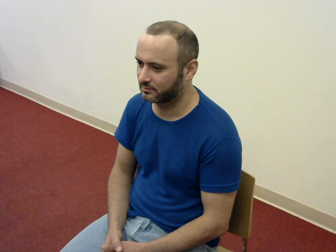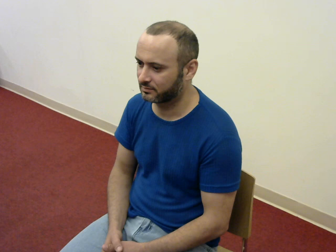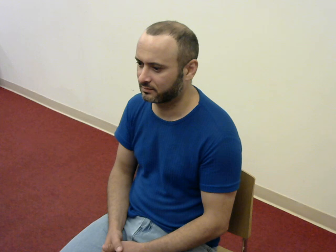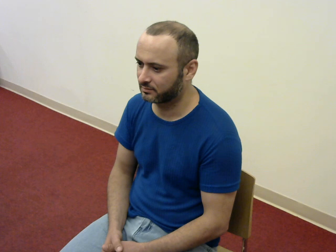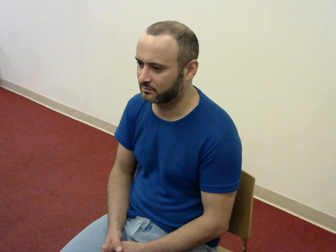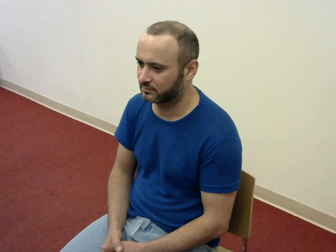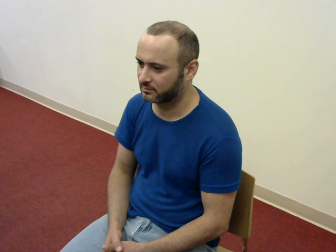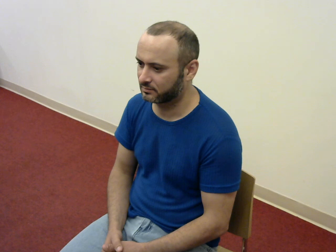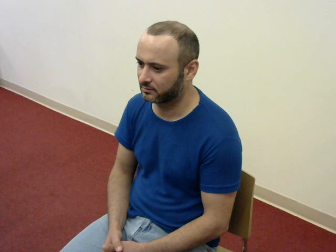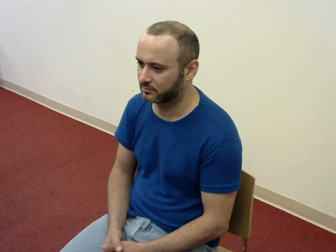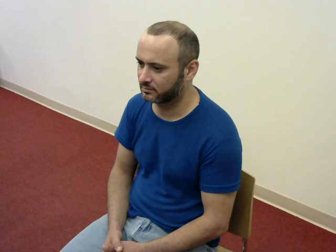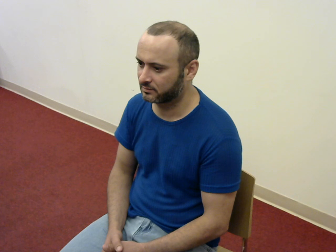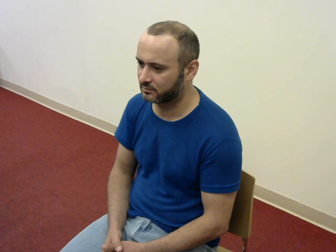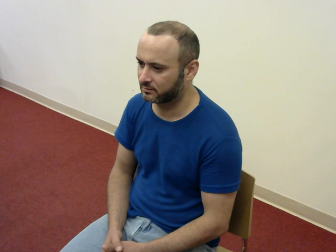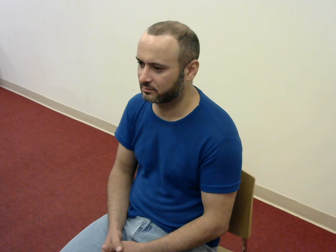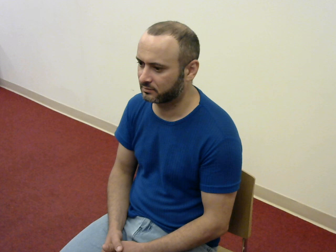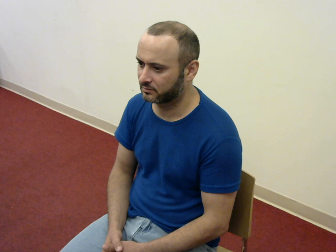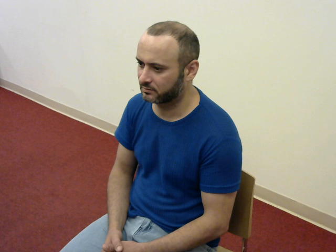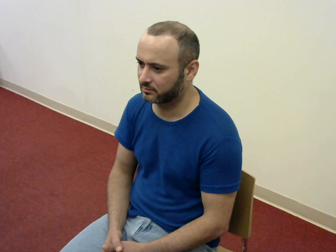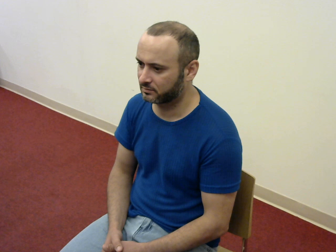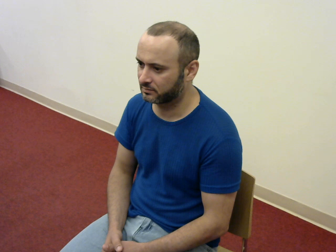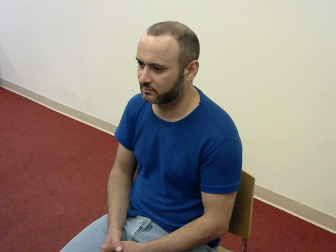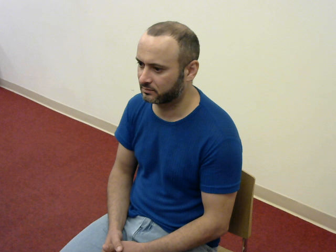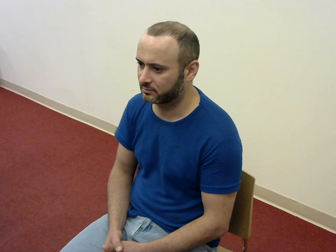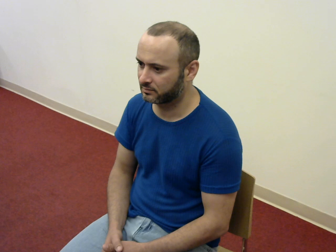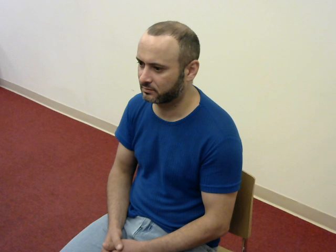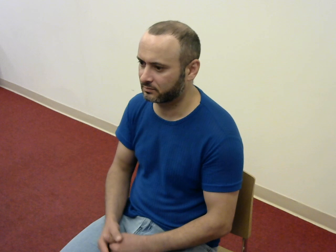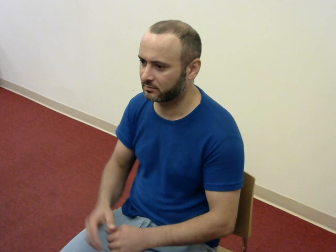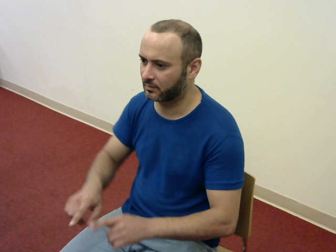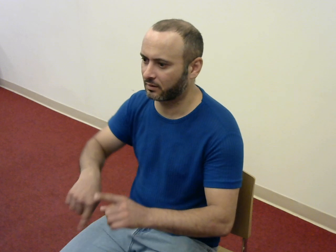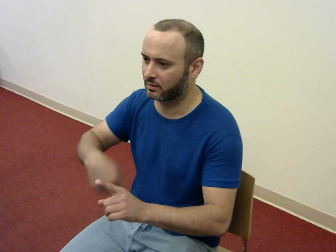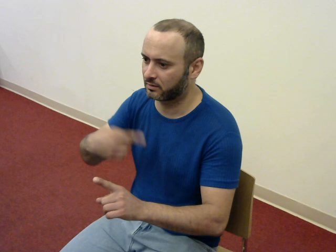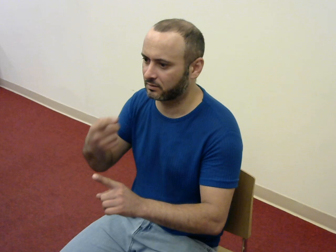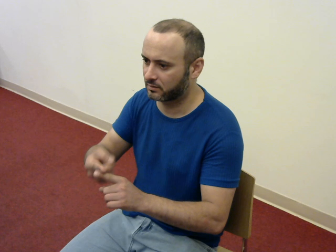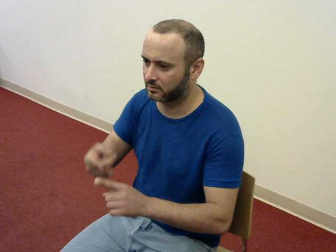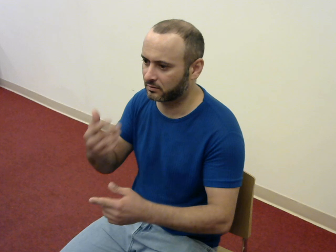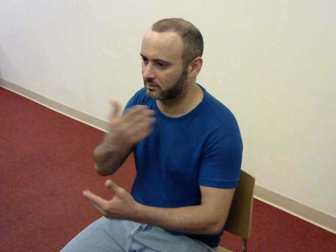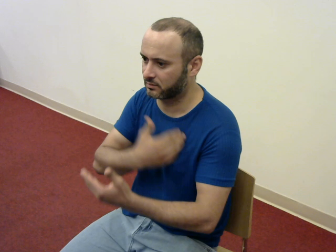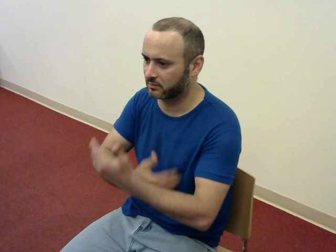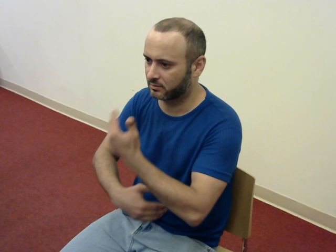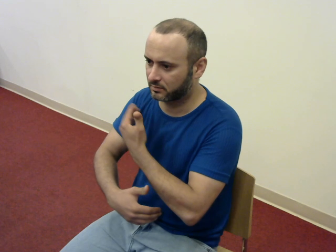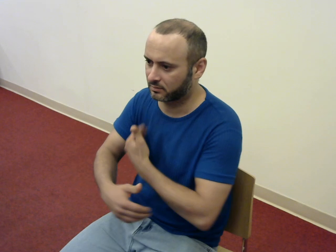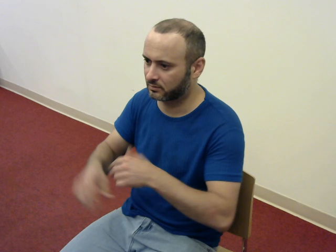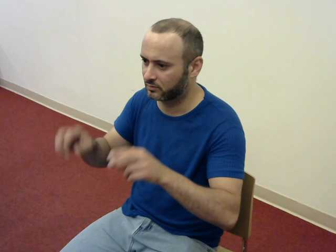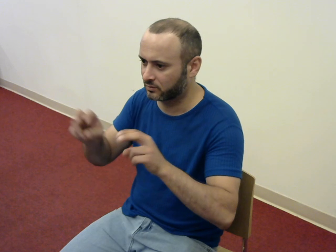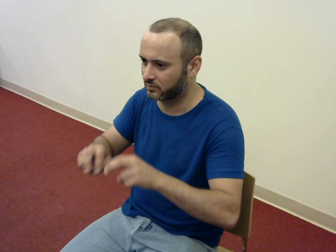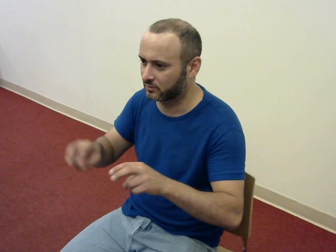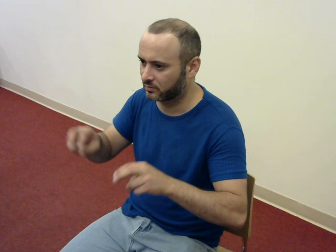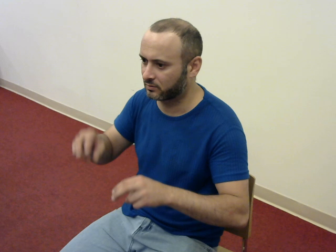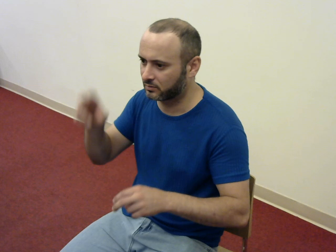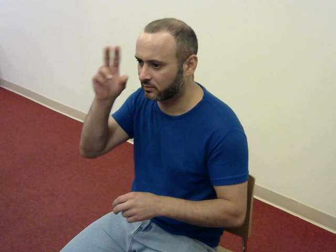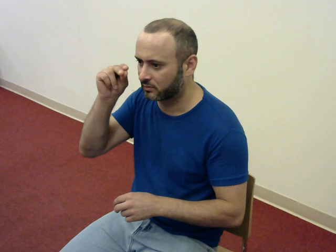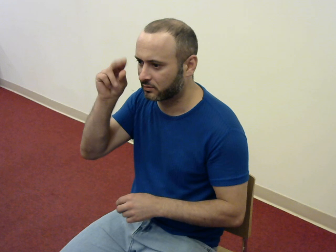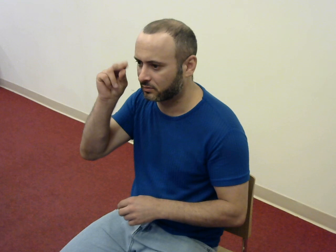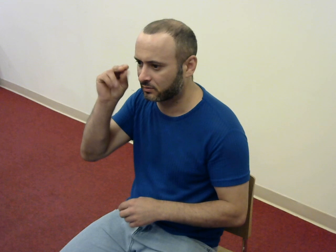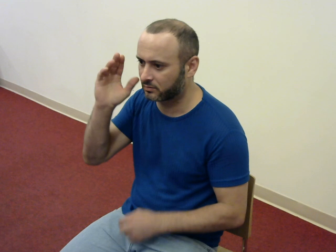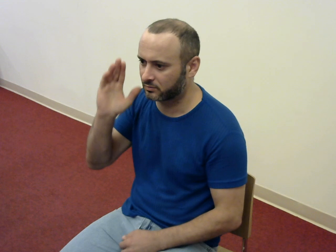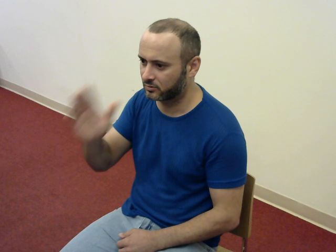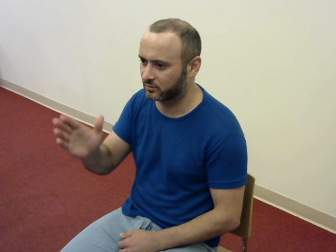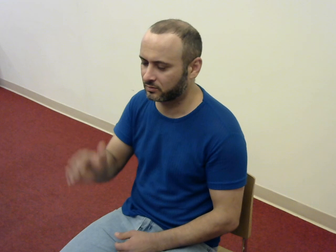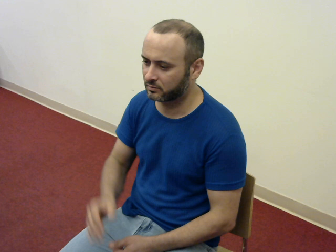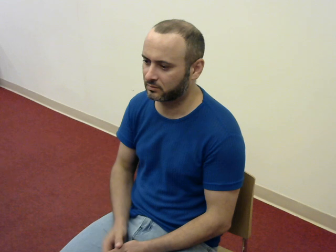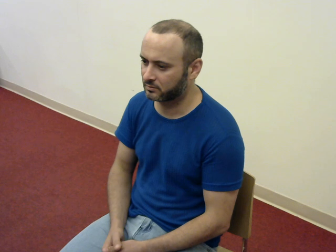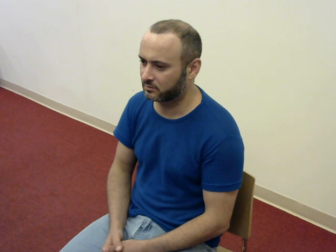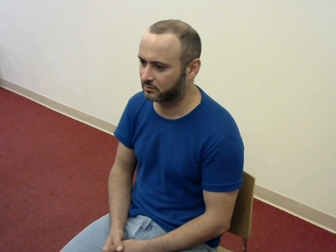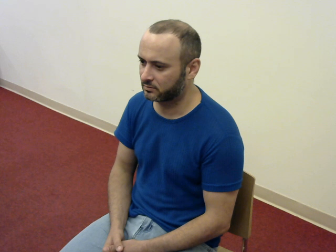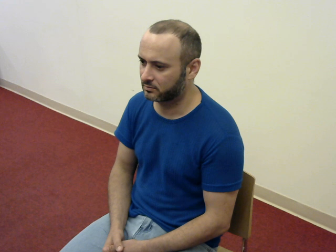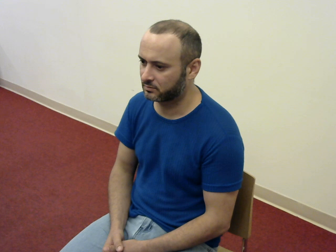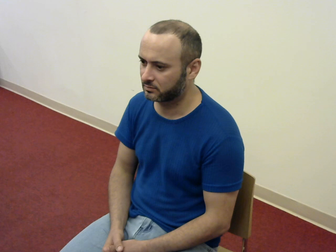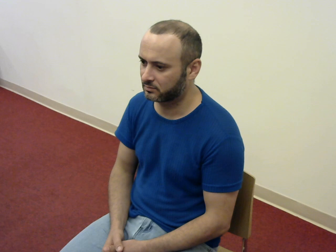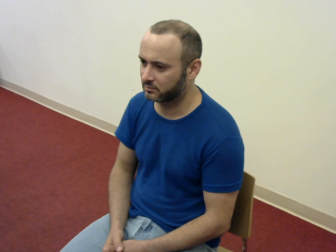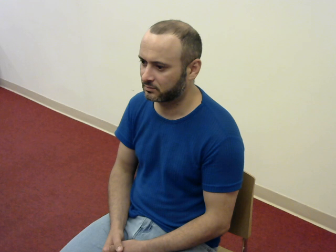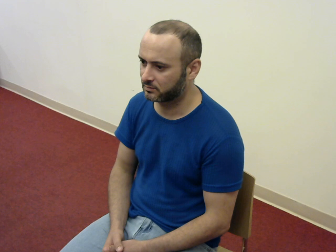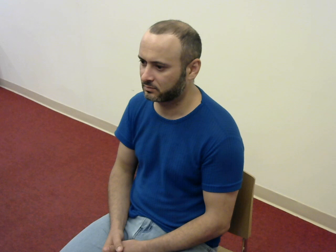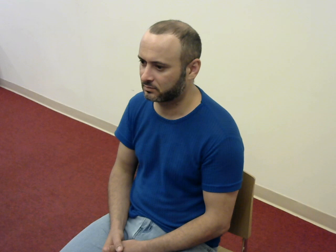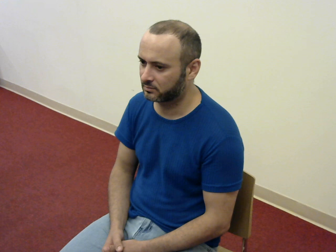Növbəti əlillik müayinəsi nə zaman keçiriləcək?